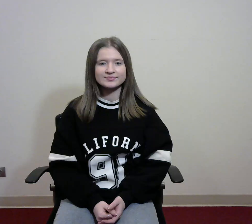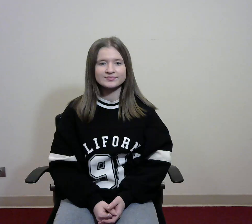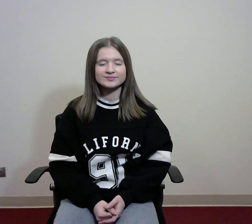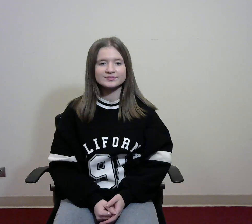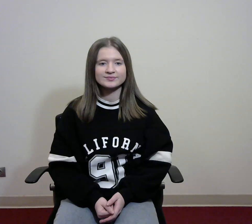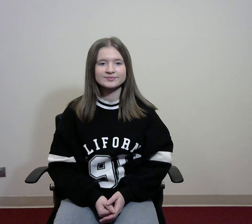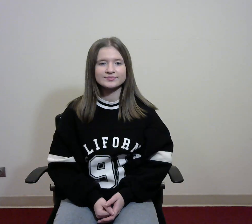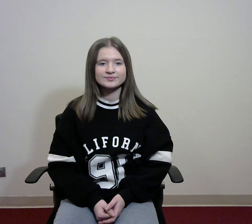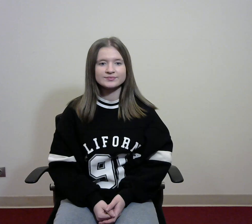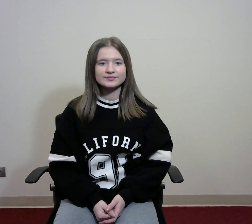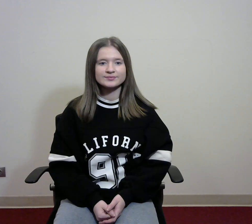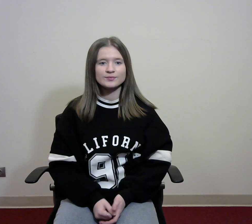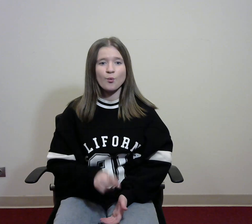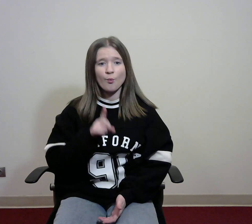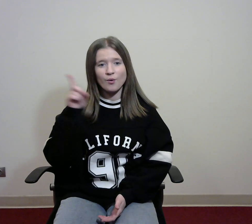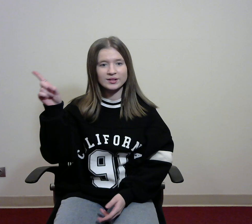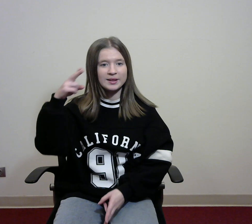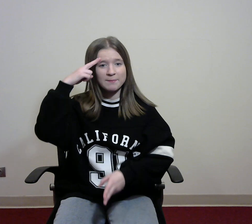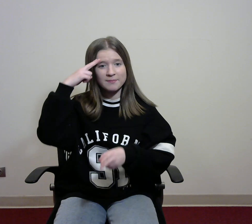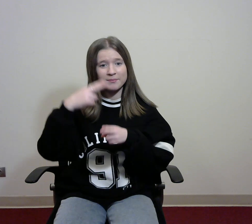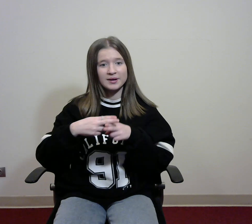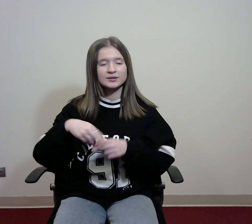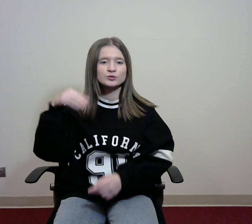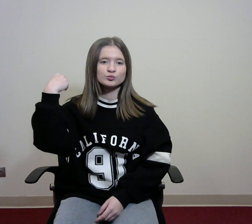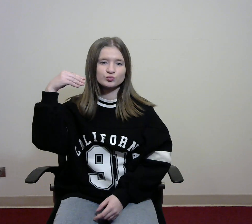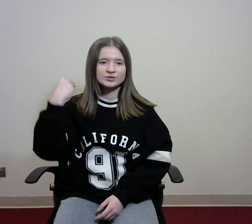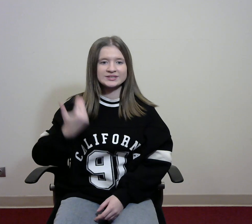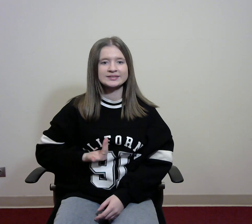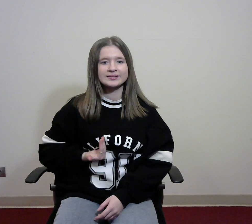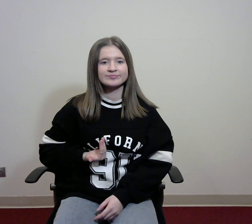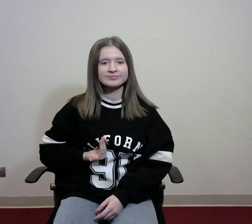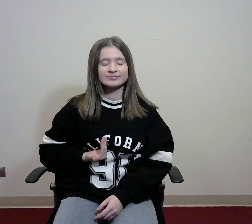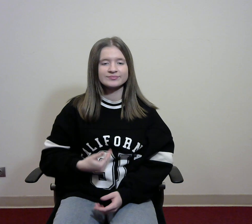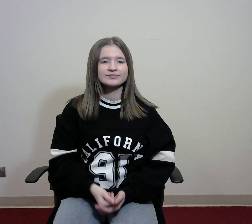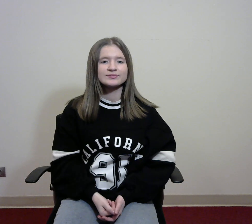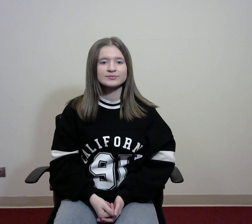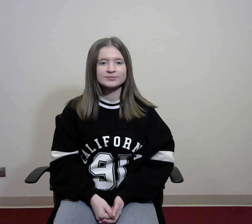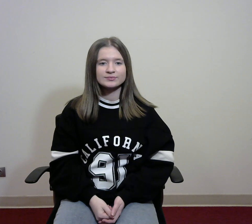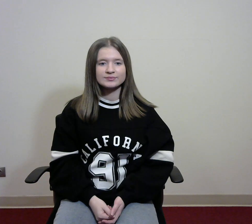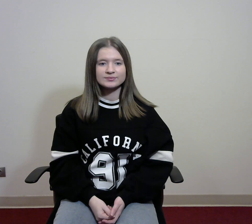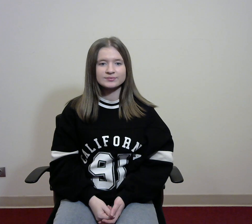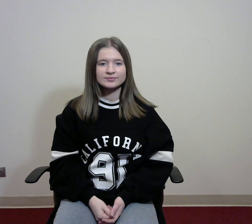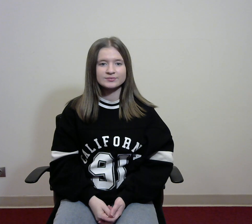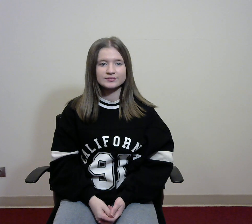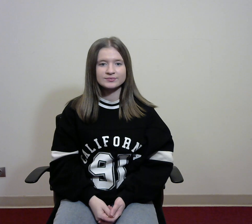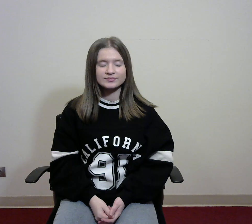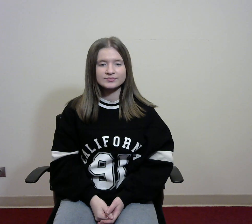Onun qardaşı Türkiyədə yaşayır